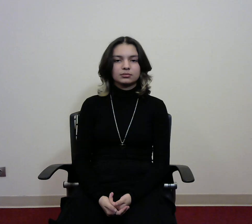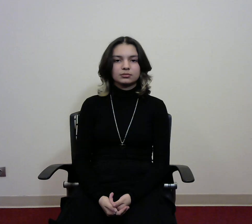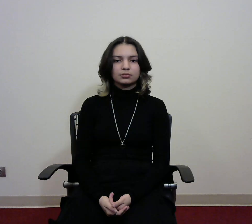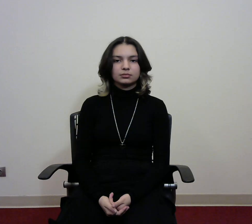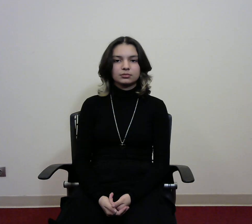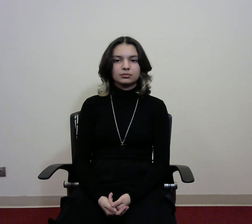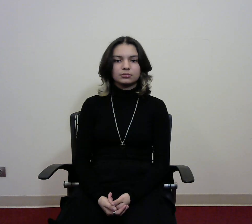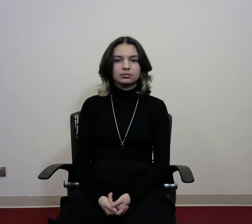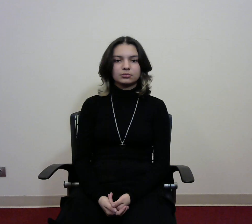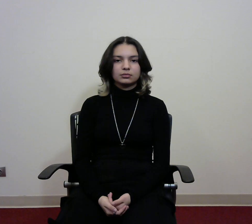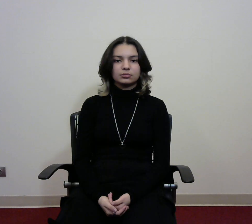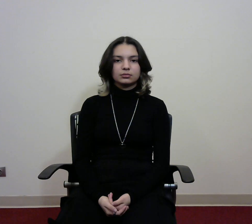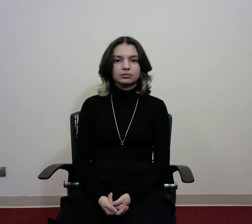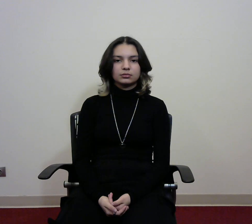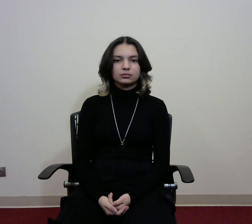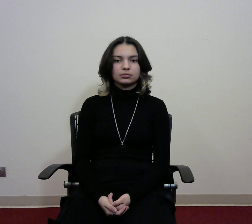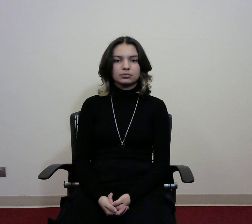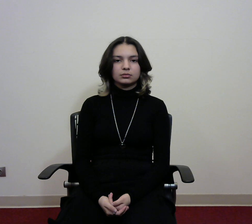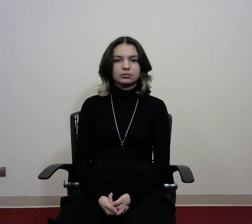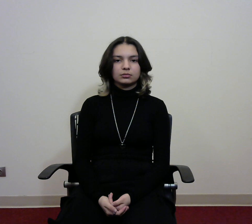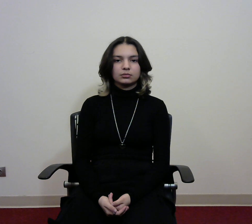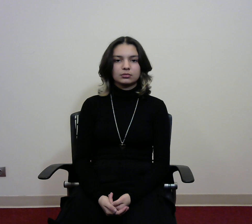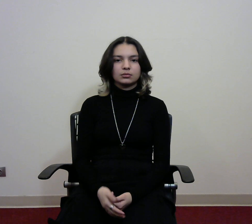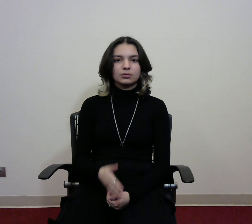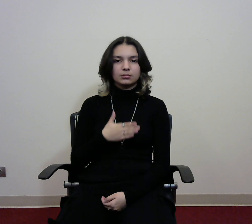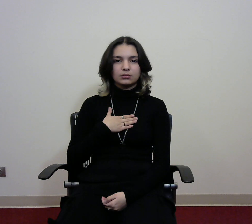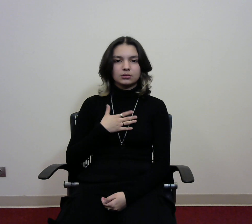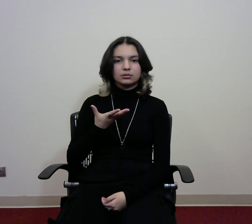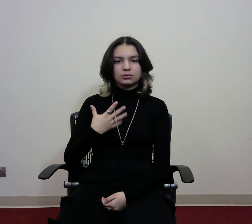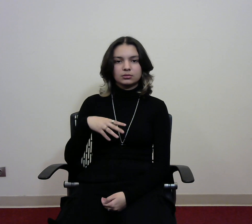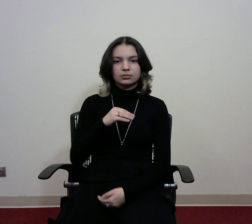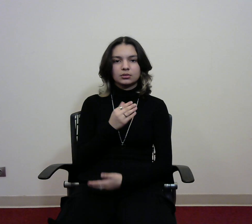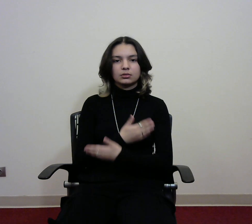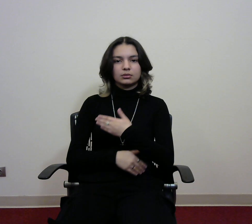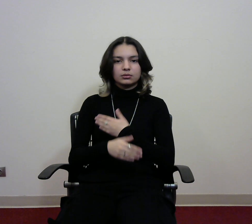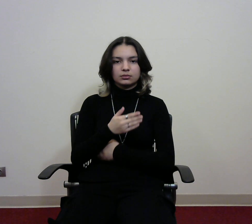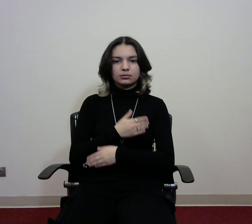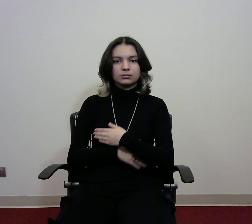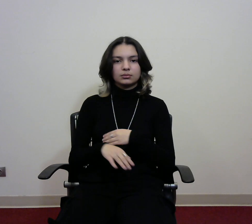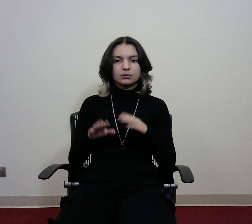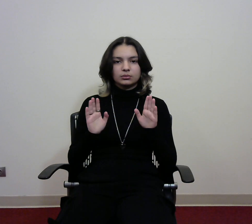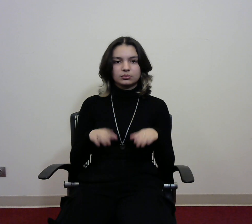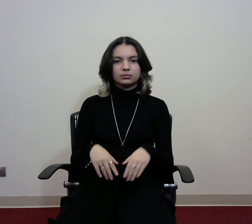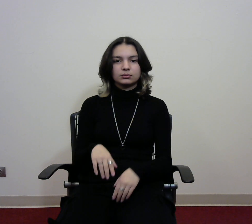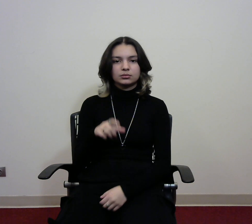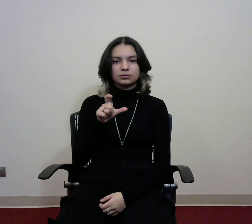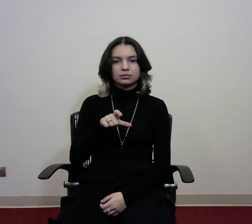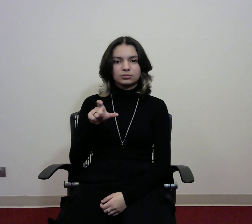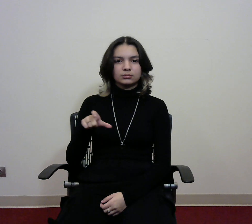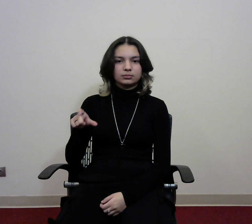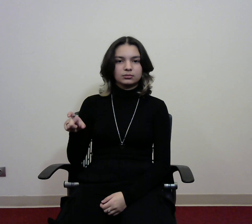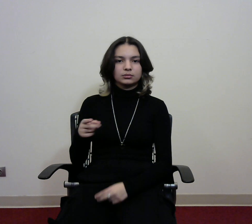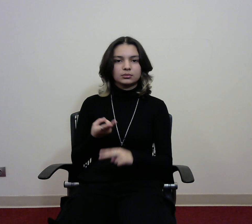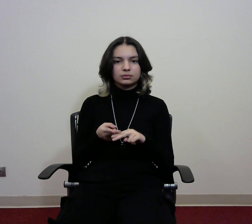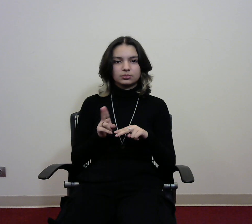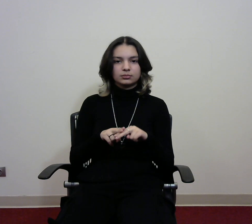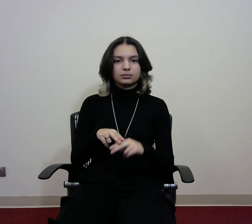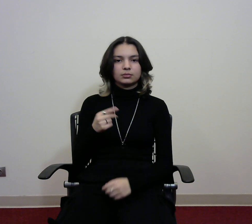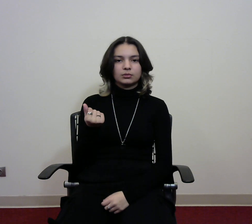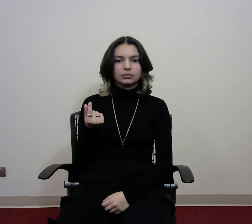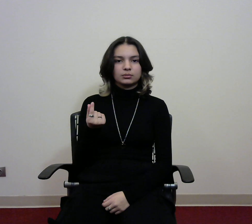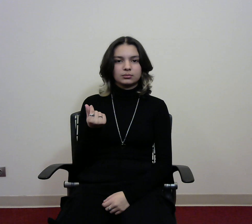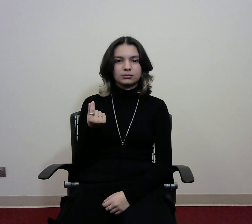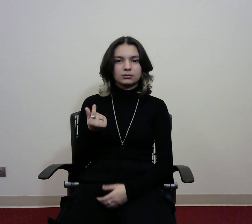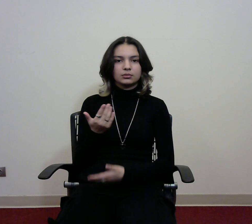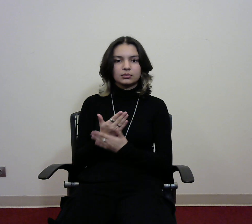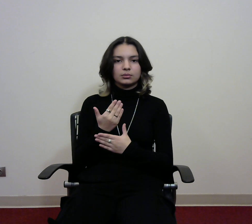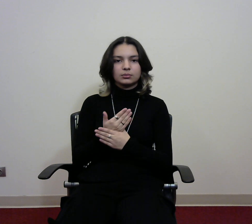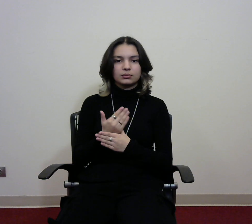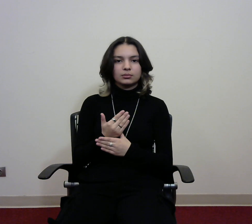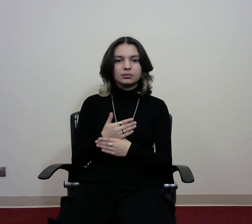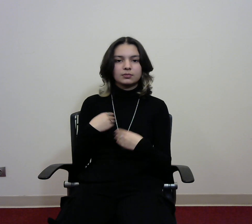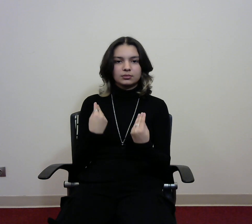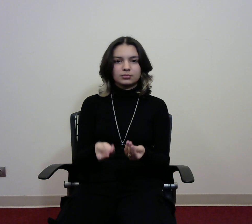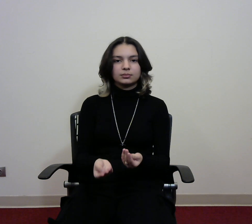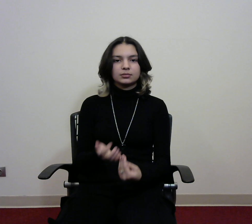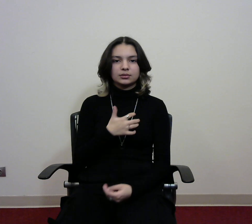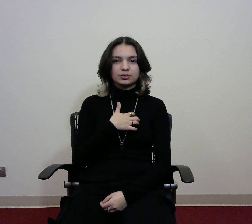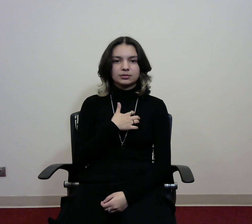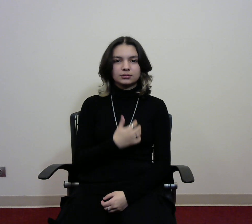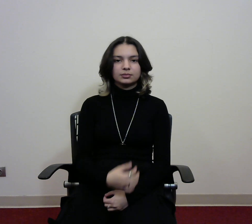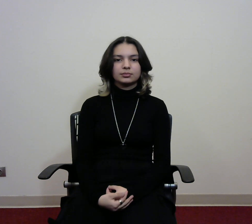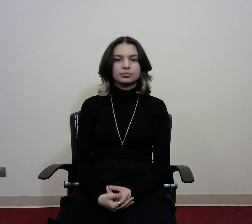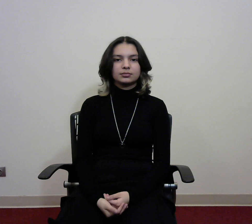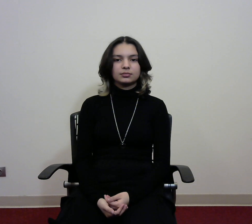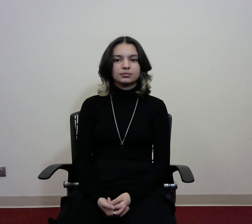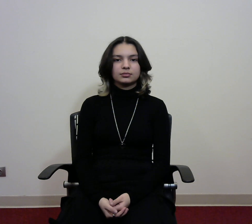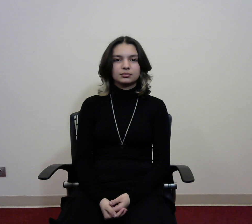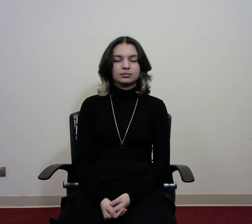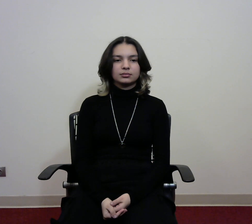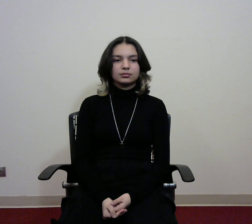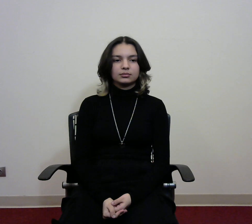Biz əlilliyi olan şəxslər üçün pul yardım vermək istəyirik